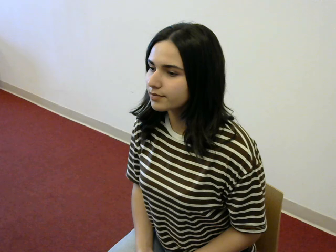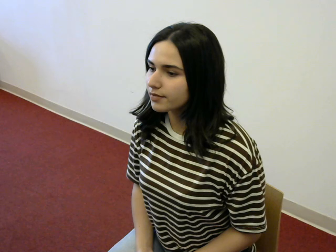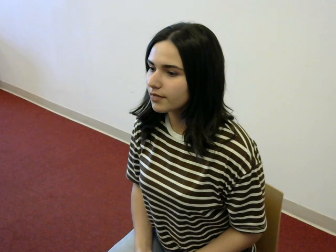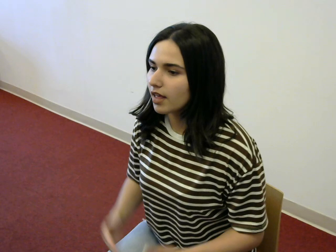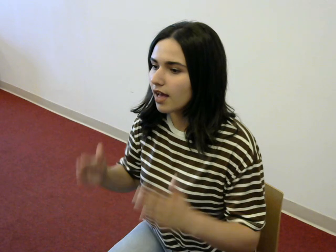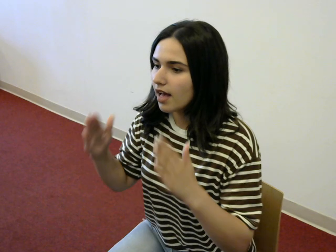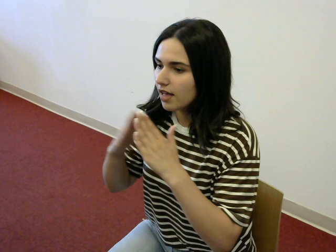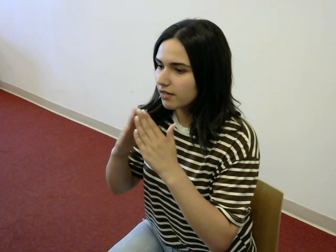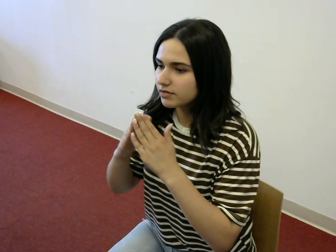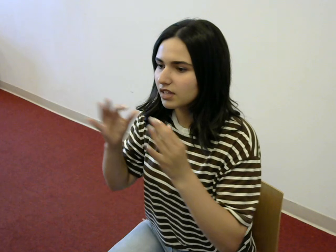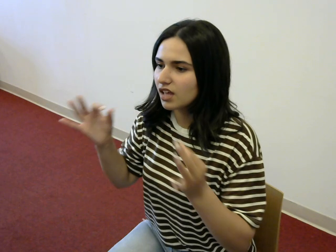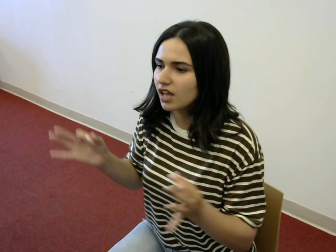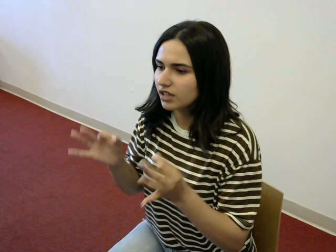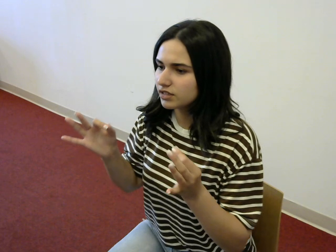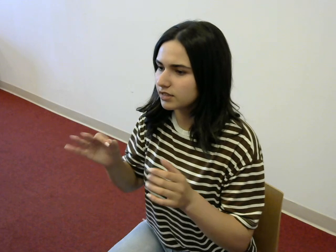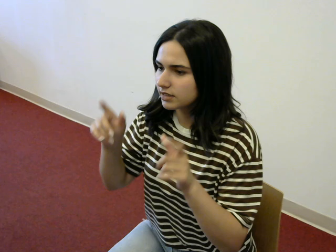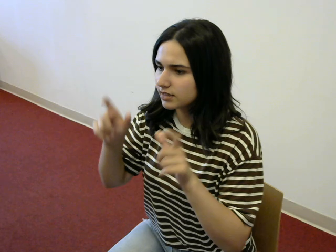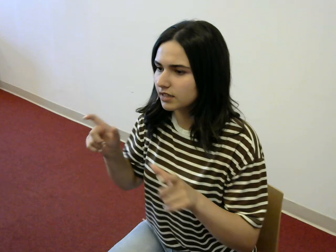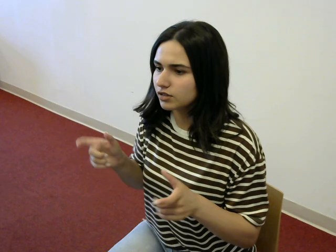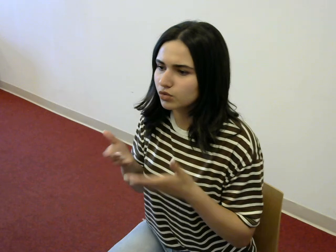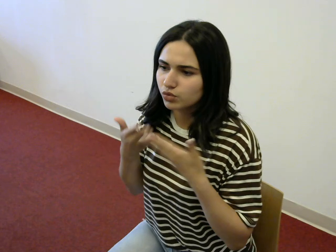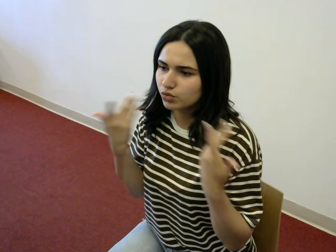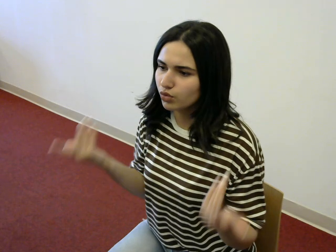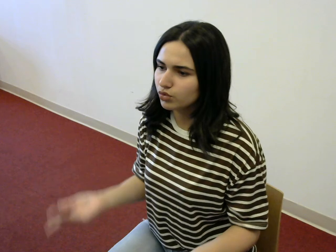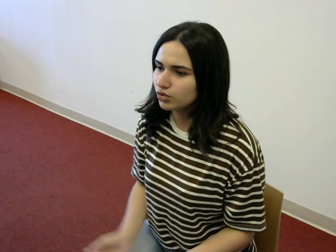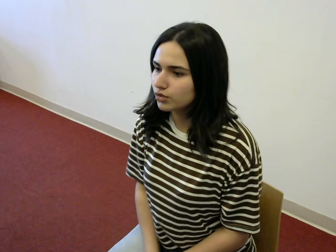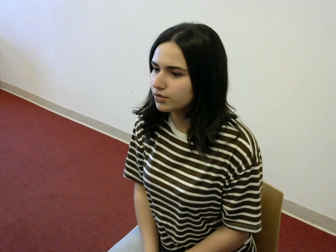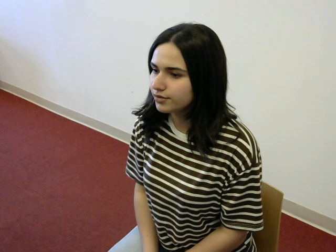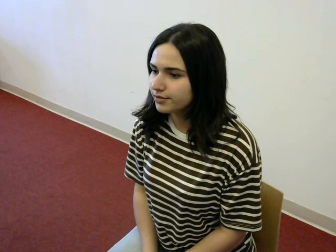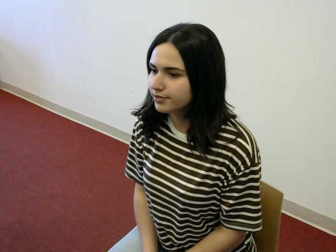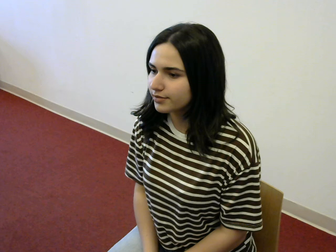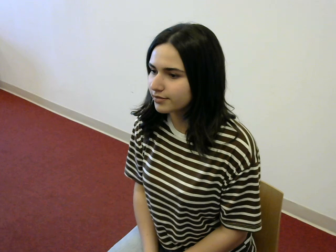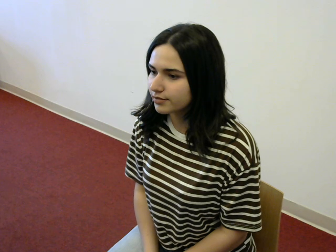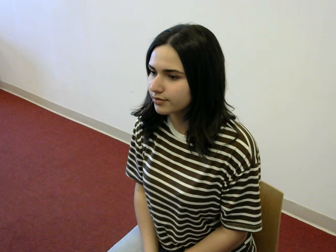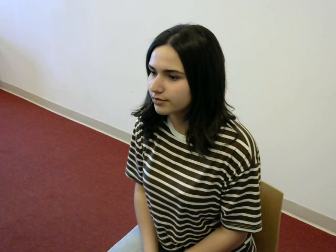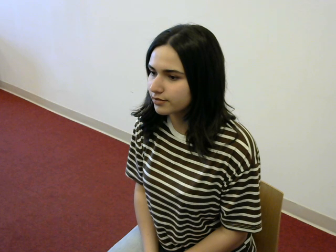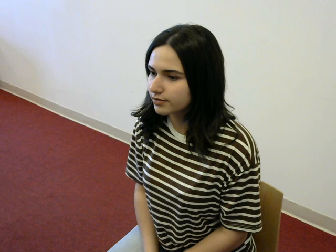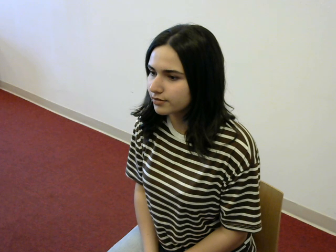Evdə heç kəs yoxdur